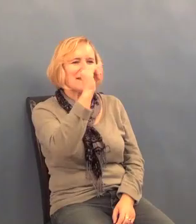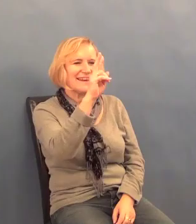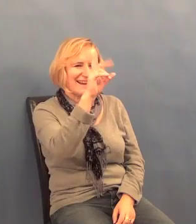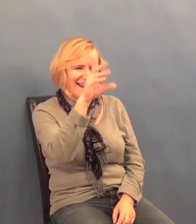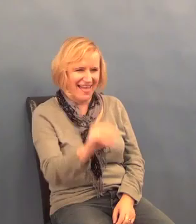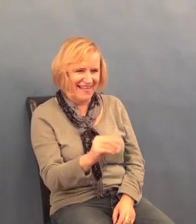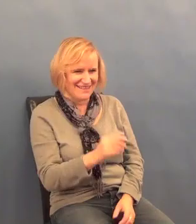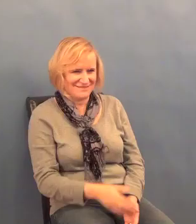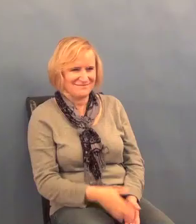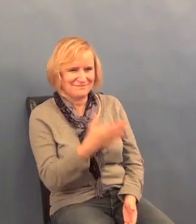Mike.